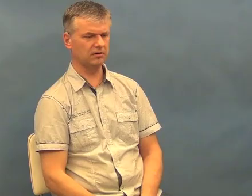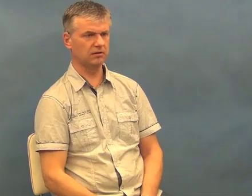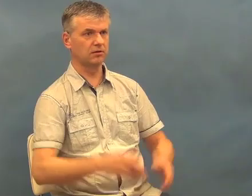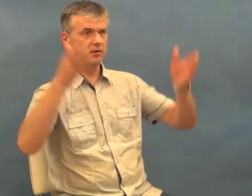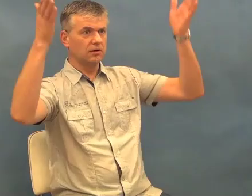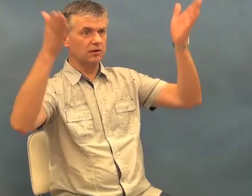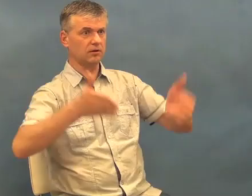Ścięte brzegi.